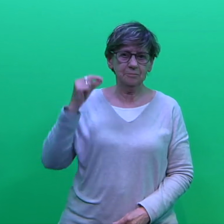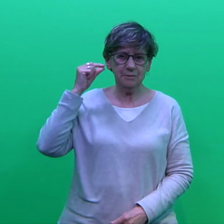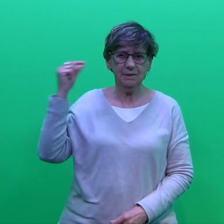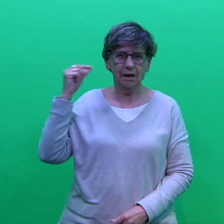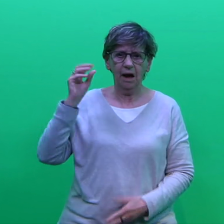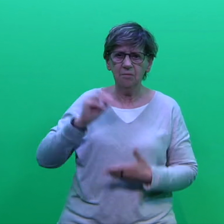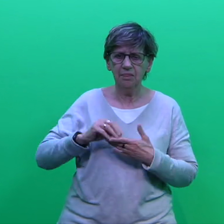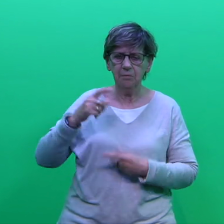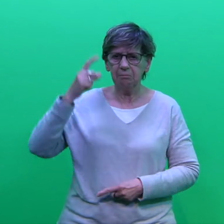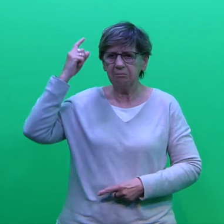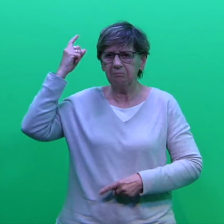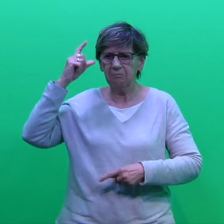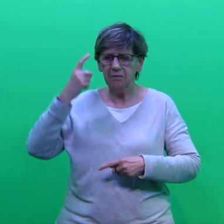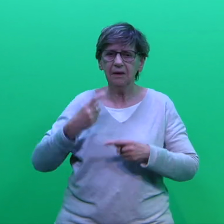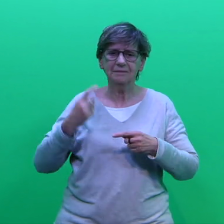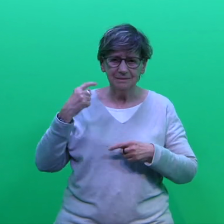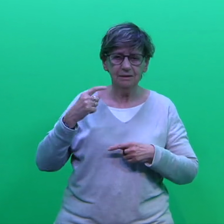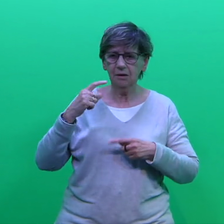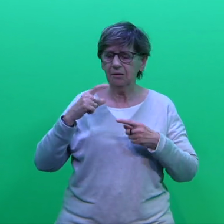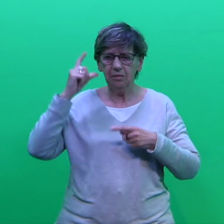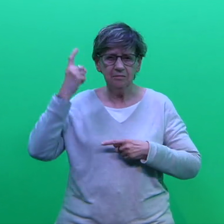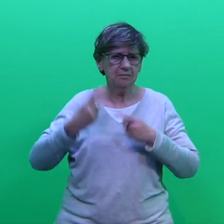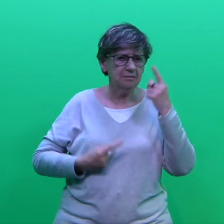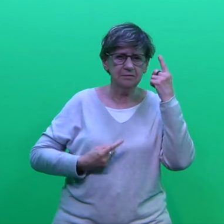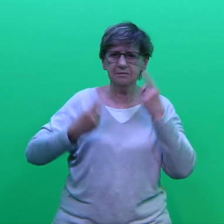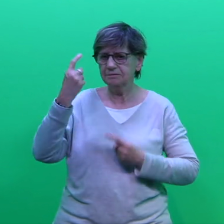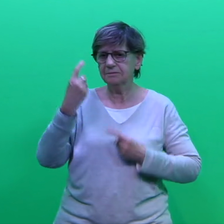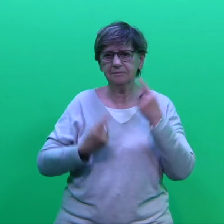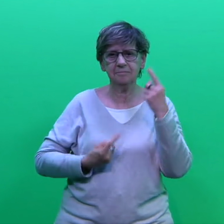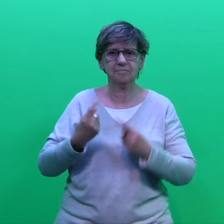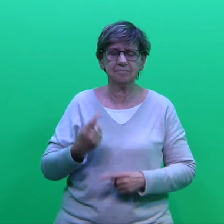De vegades sento el xiulet i de vegades no, passa algunes vegades.